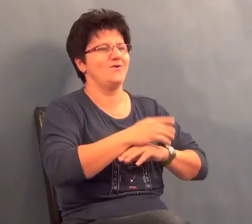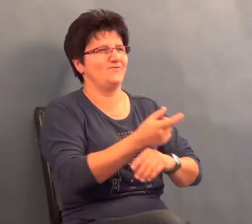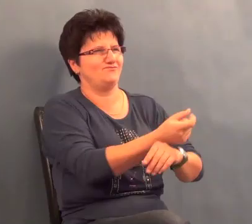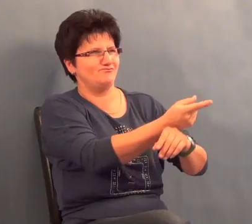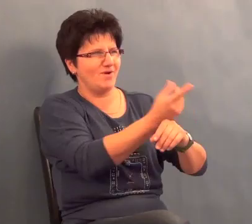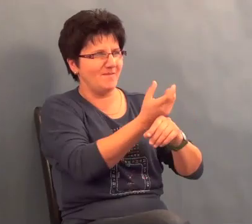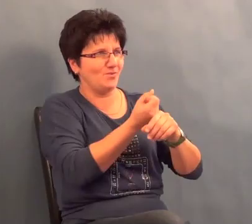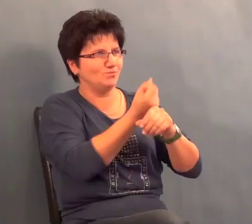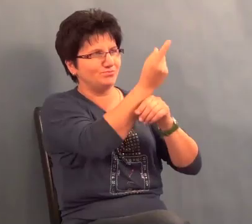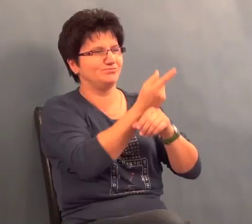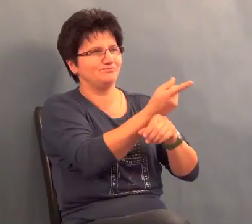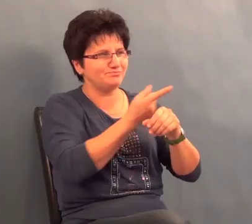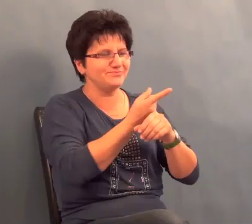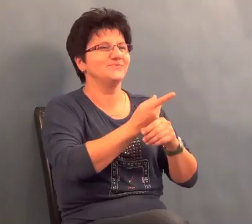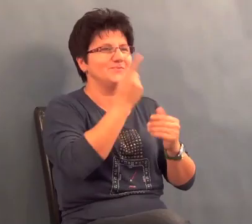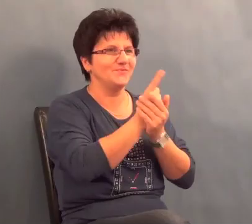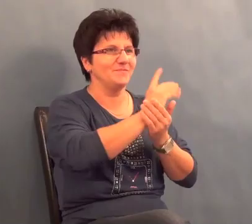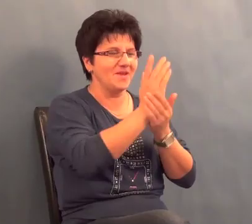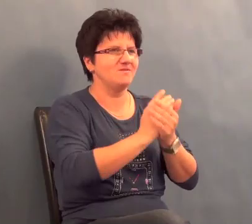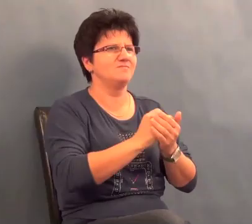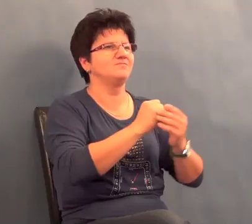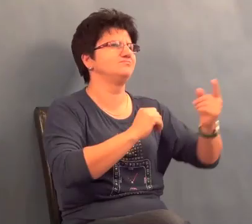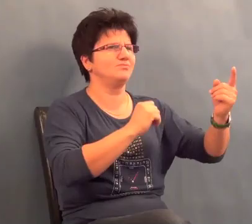Rzuca kamieniem w okna i udaje mu się stłuc szybę.